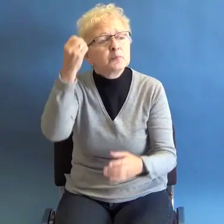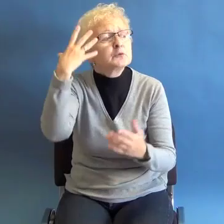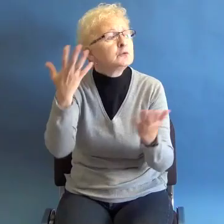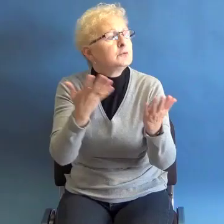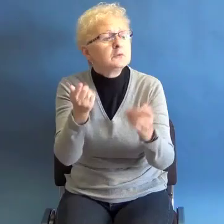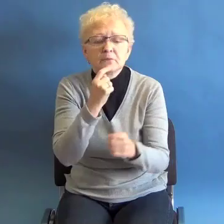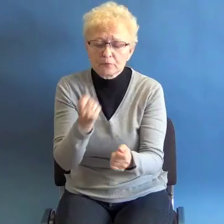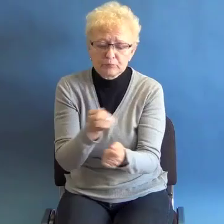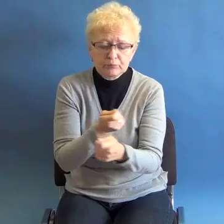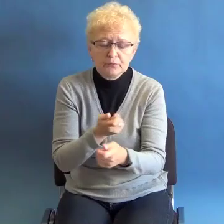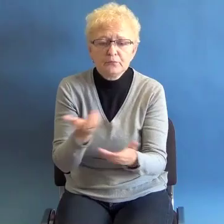Gdzie polewanie wodą?